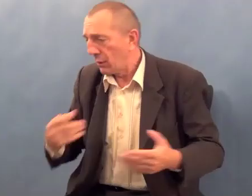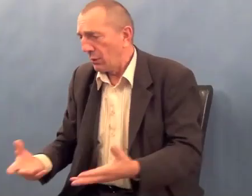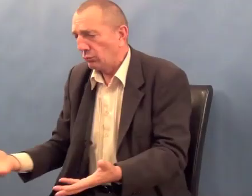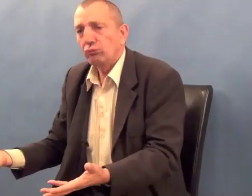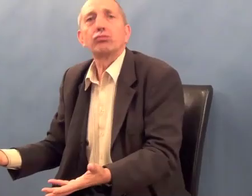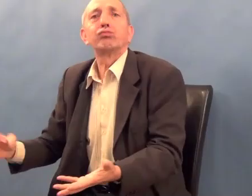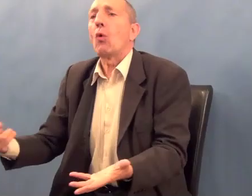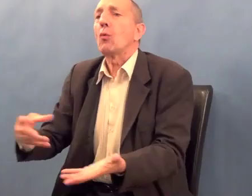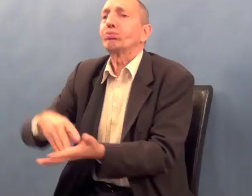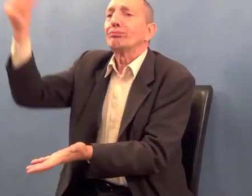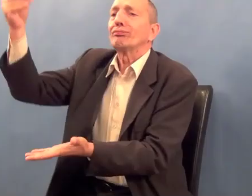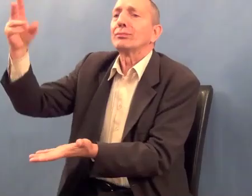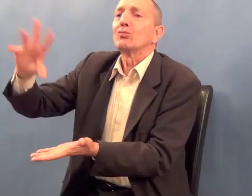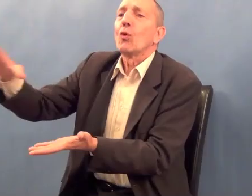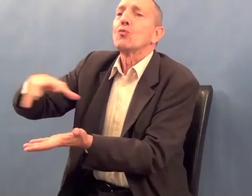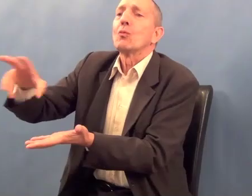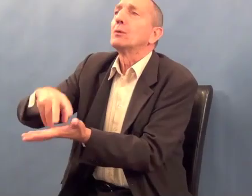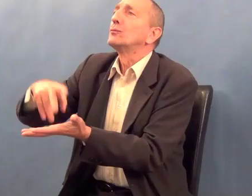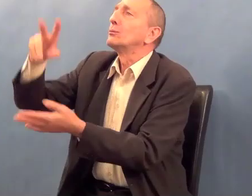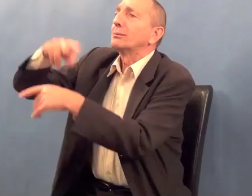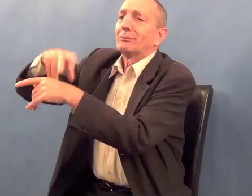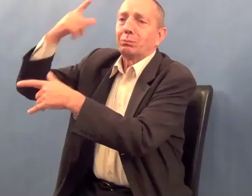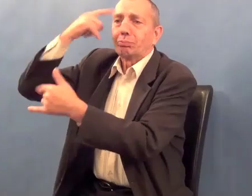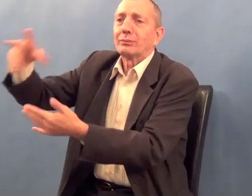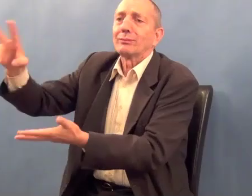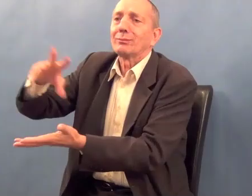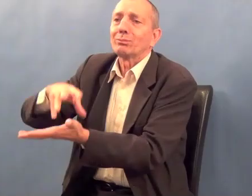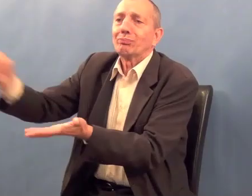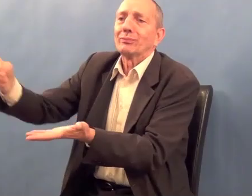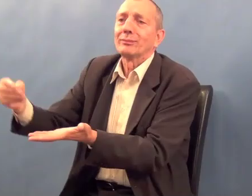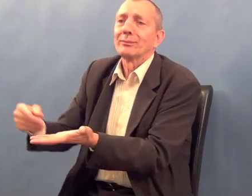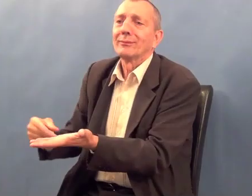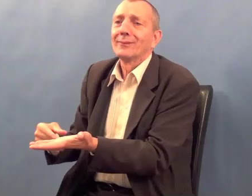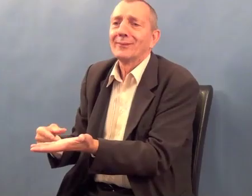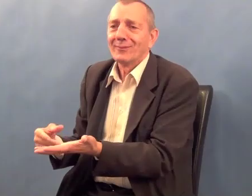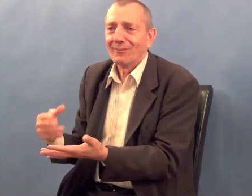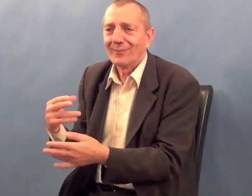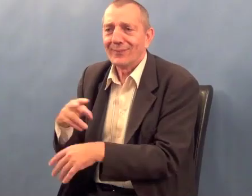Pani patrzy zdziwiona, kto opróżnił, kto ukradł? Jest tylko zegar, nie wie kto to zrobił.